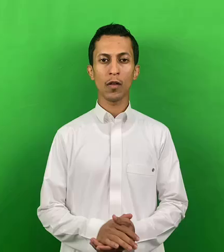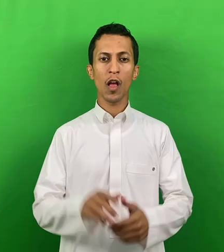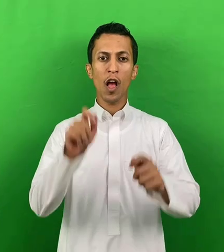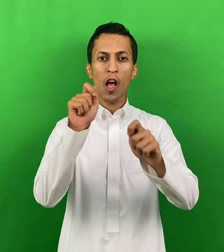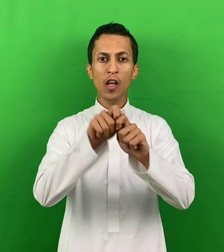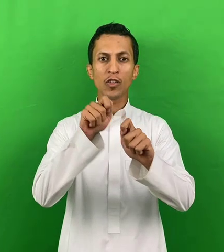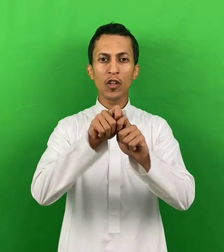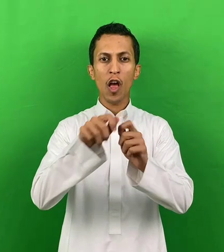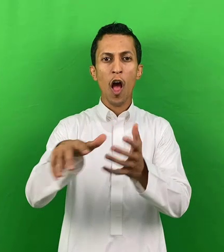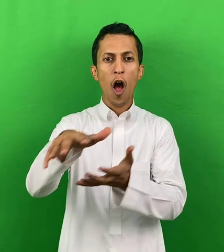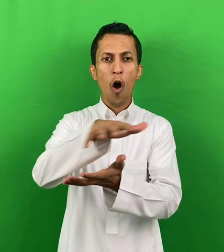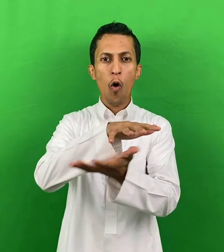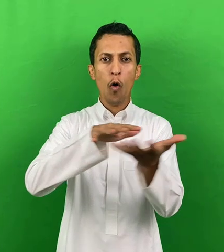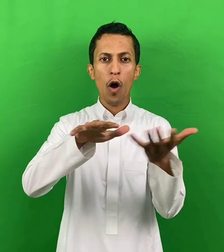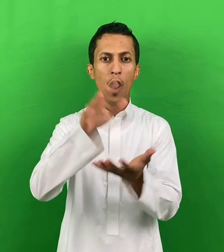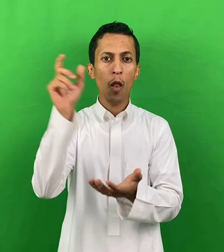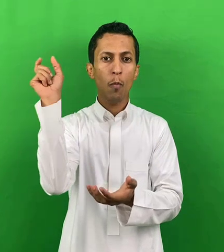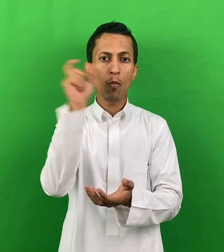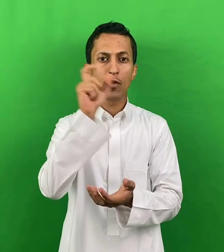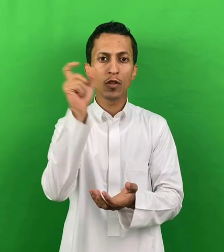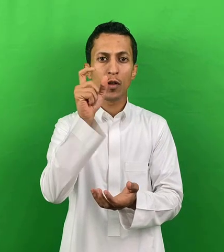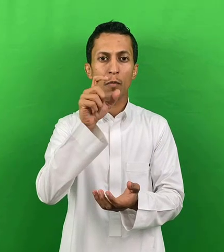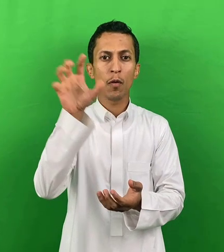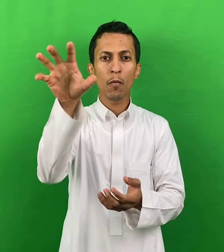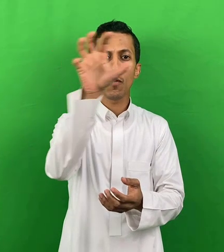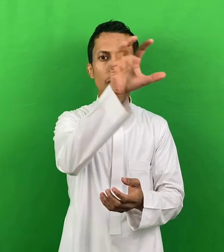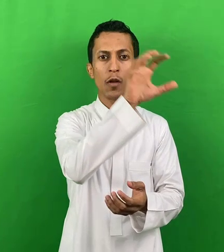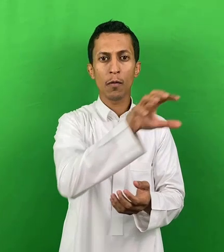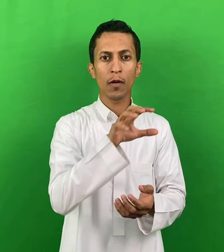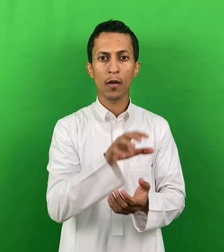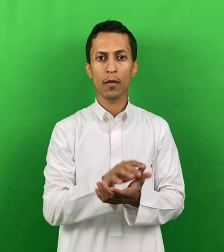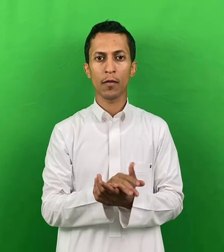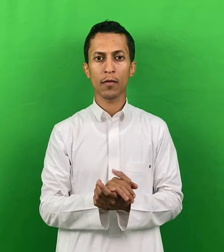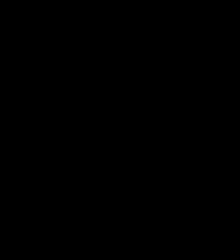أصلح أحوال المسلمين في كل مكان